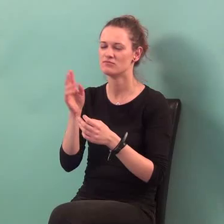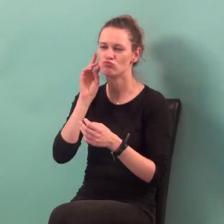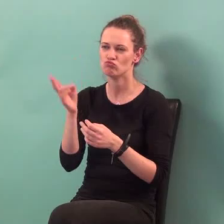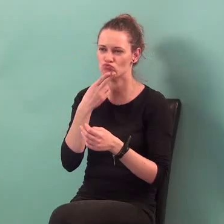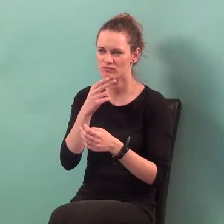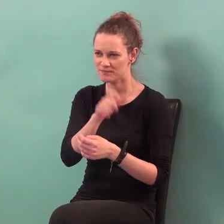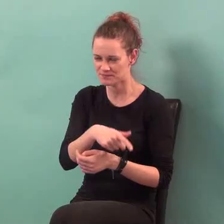On jest głuchy.